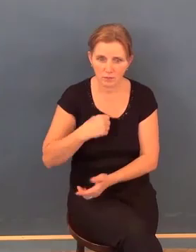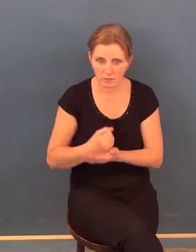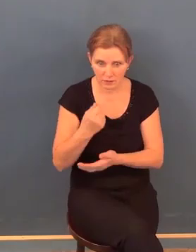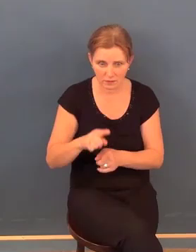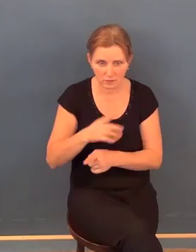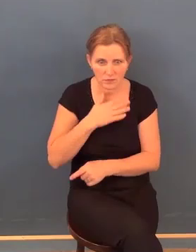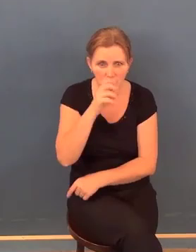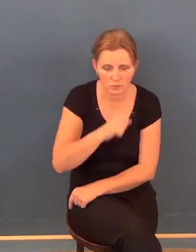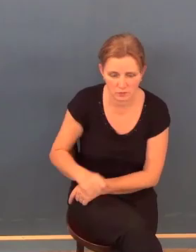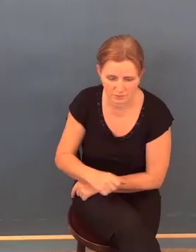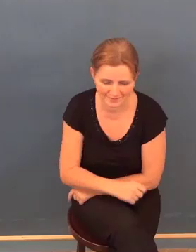Ja też mam prawo jazdy, ale zapomniałam.